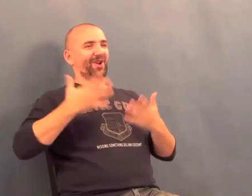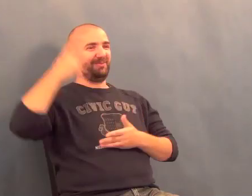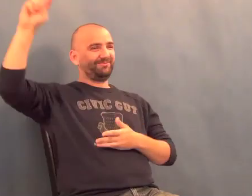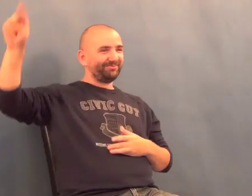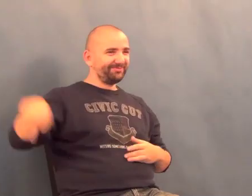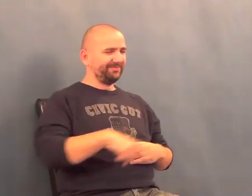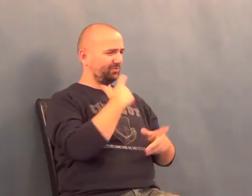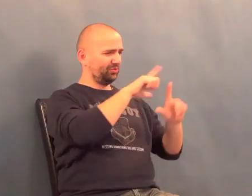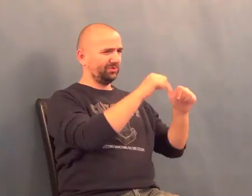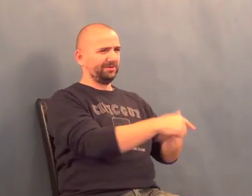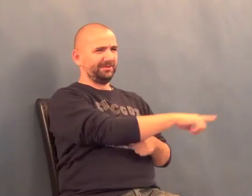Schodzi na dół i pyta pozostałych: "Co się dzieje?".